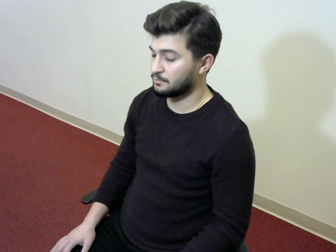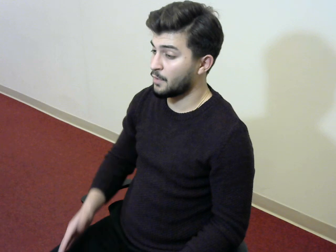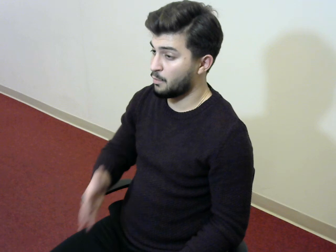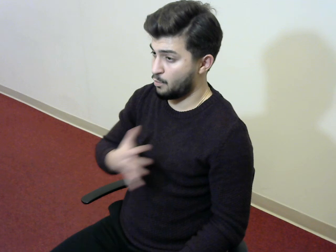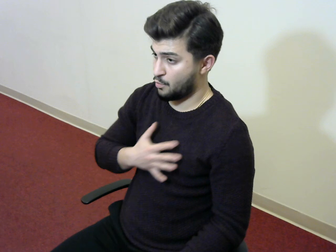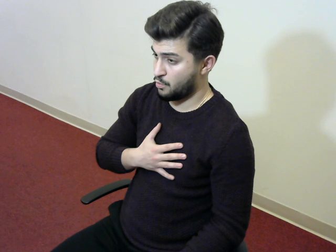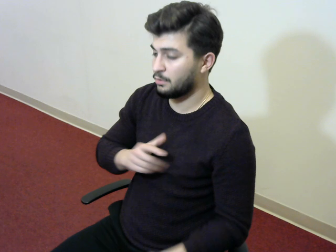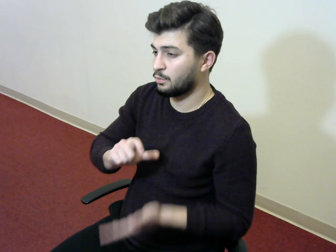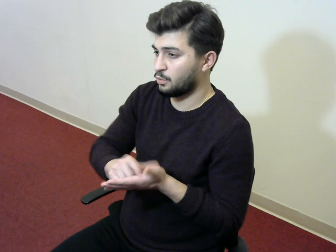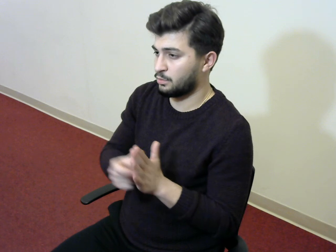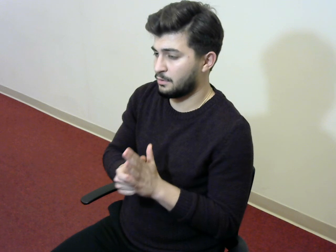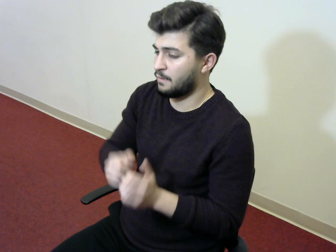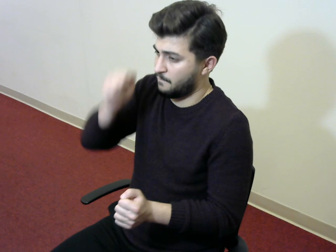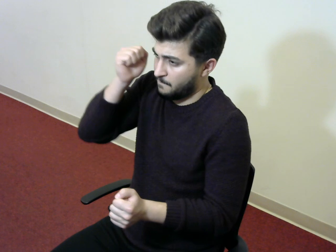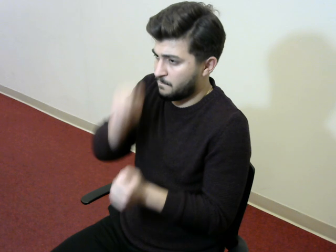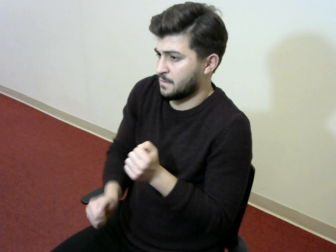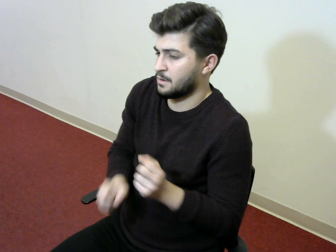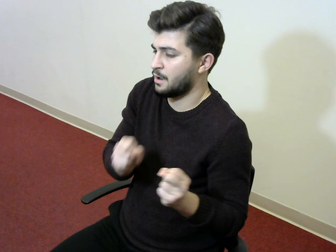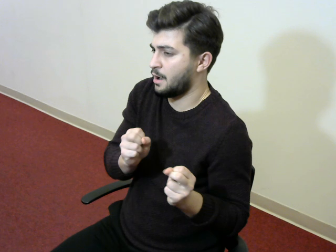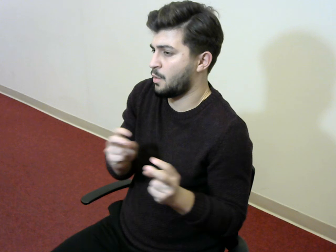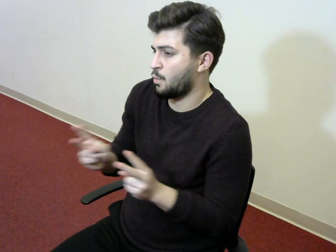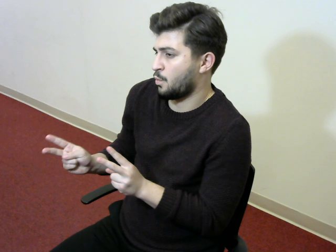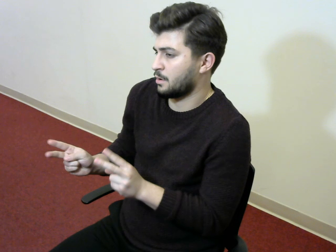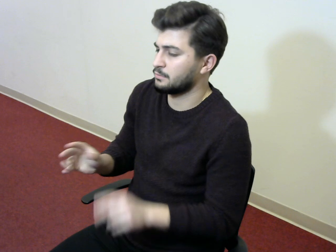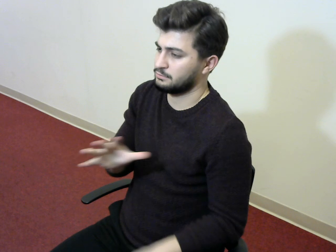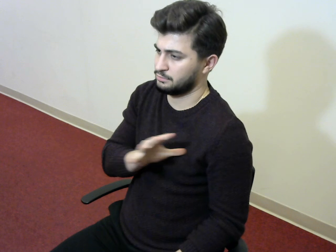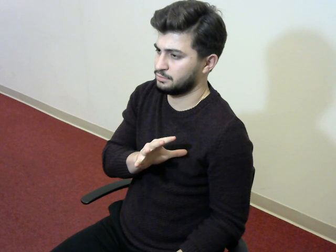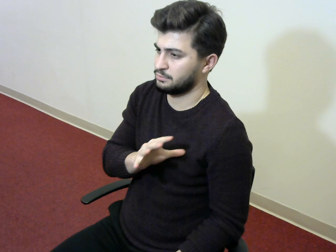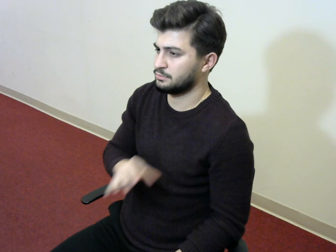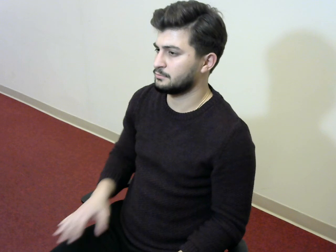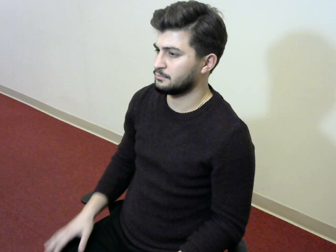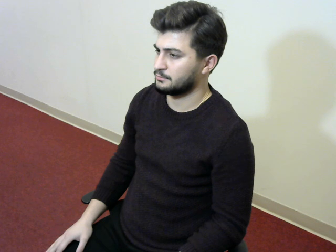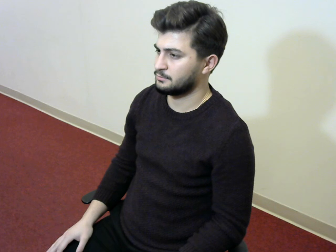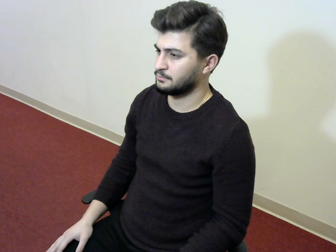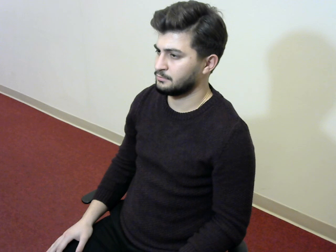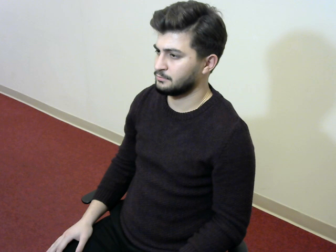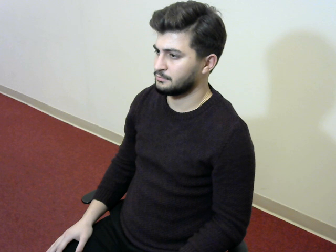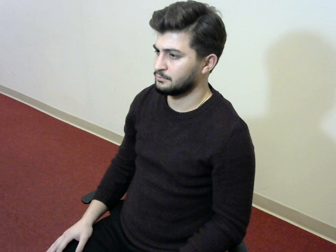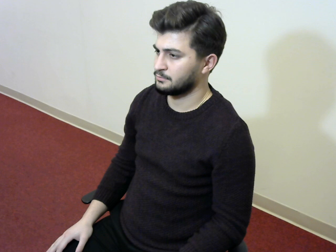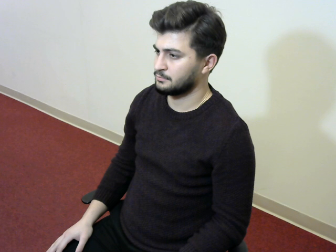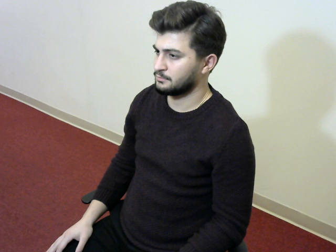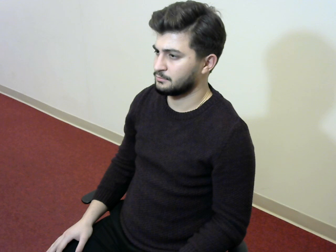Mənim otağım həmişə səliqəli olur